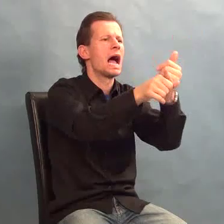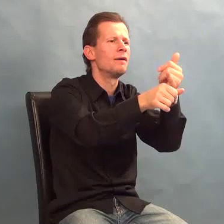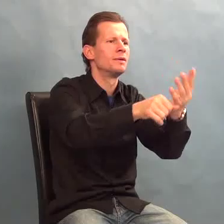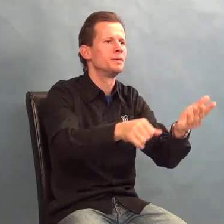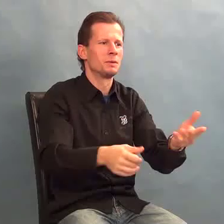Nie opłaca się?